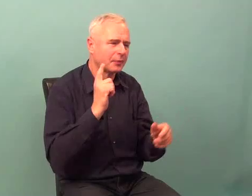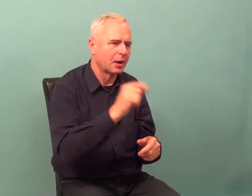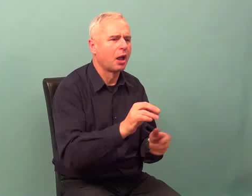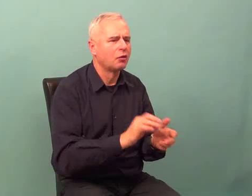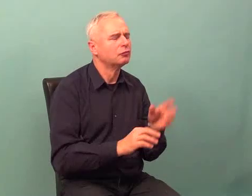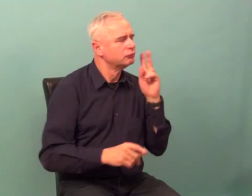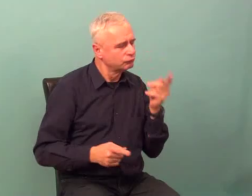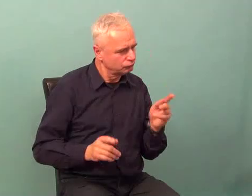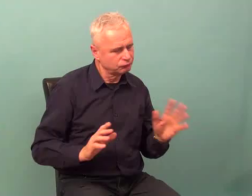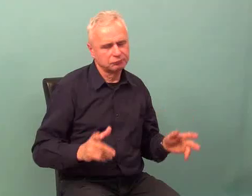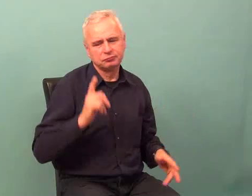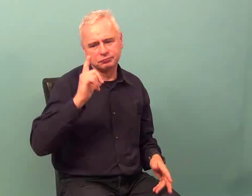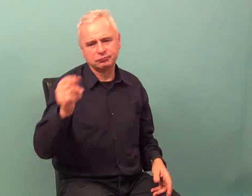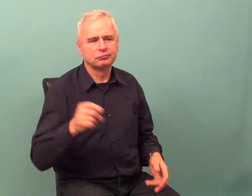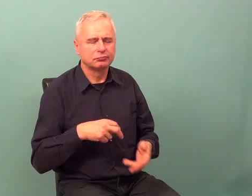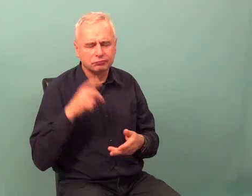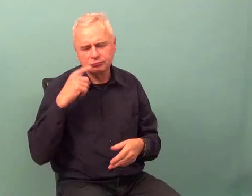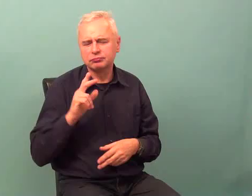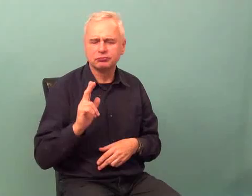Chłopcy też poszli w swoją stronę.